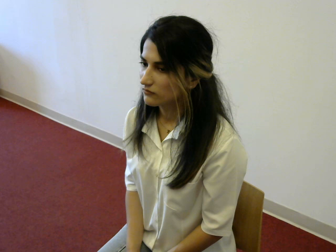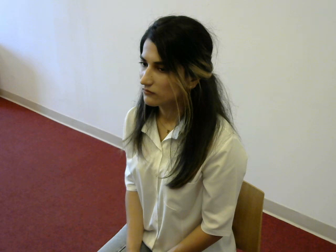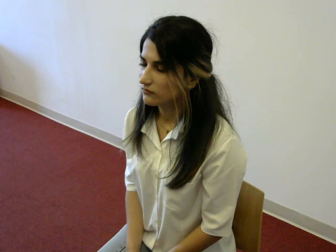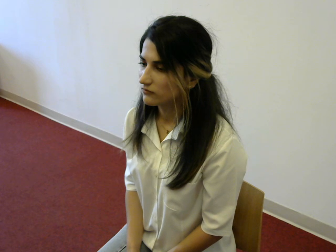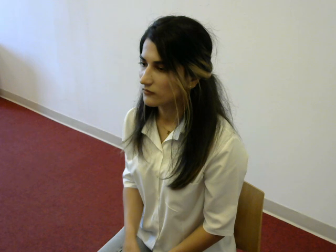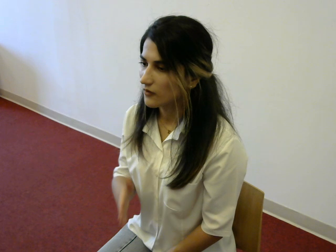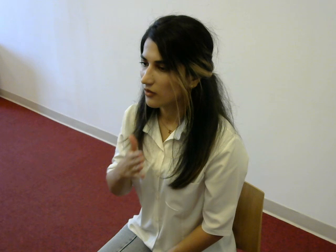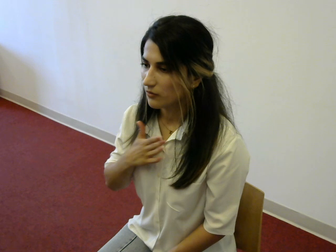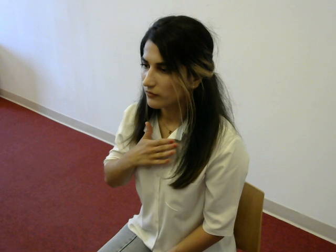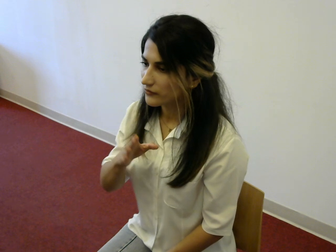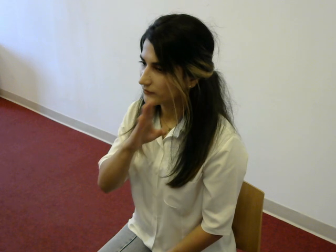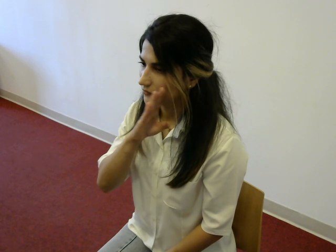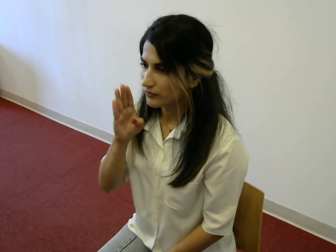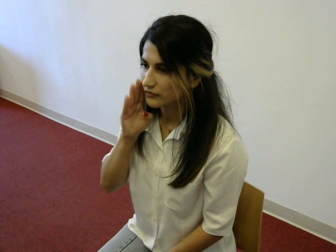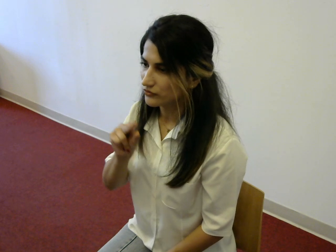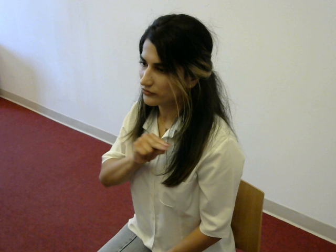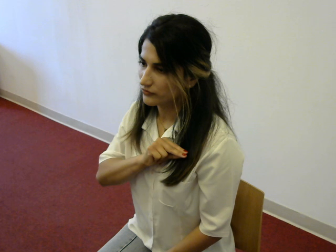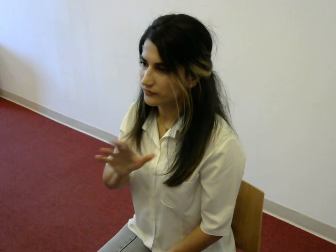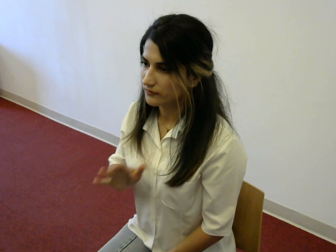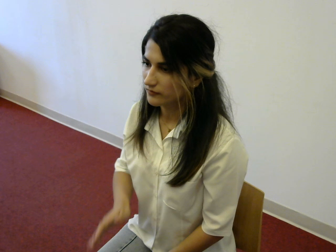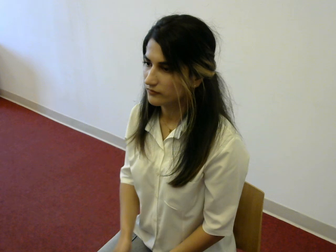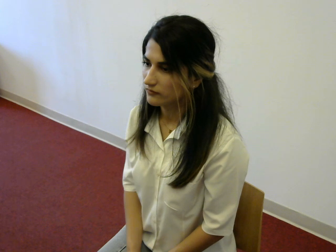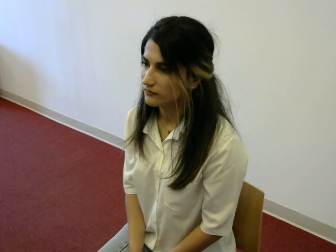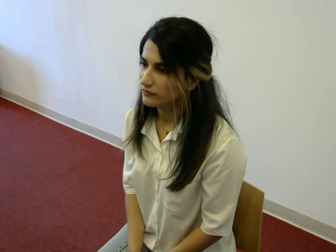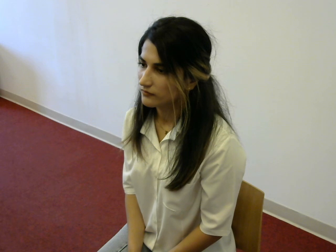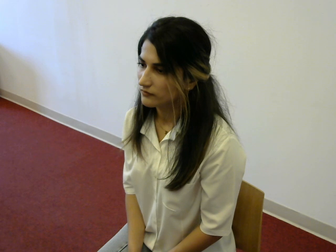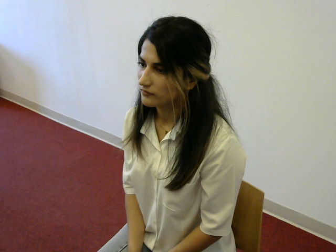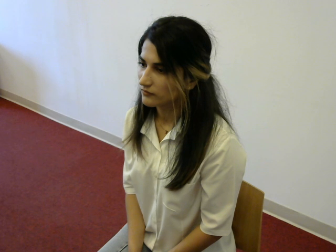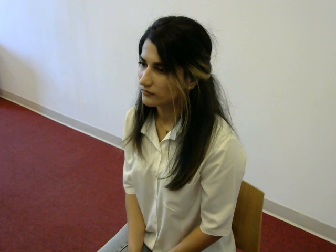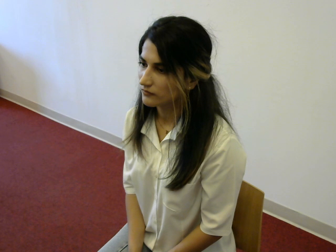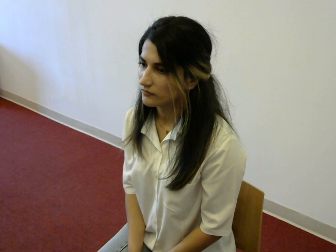Mənim anam işsizdir